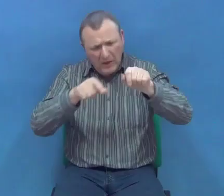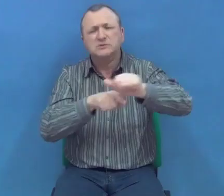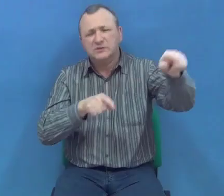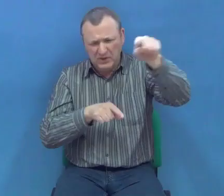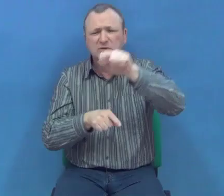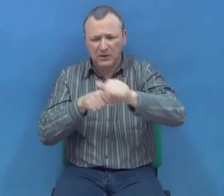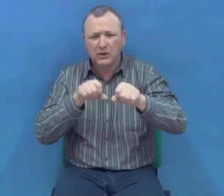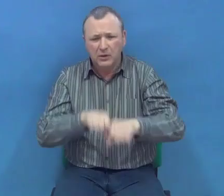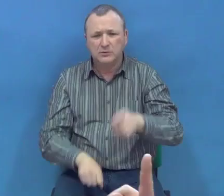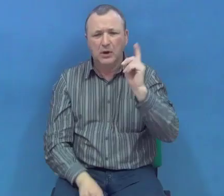Jest gdzieś drezyna.